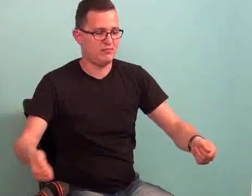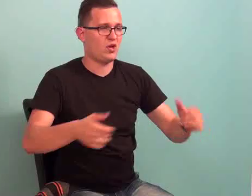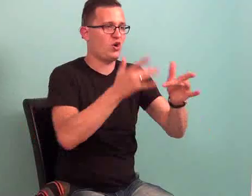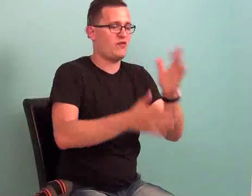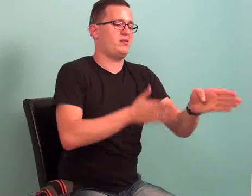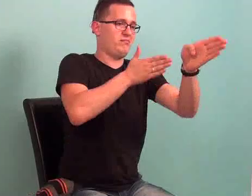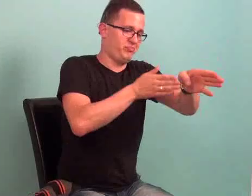Stawia rower a na nim kosz.